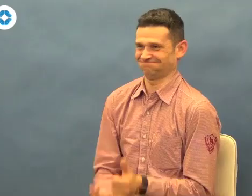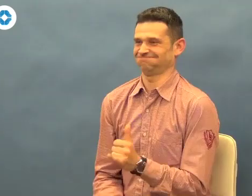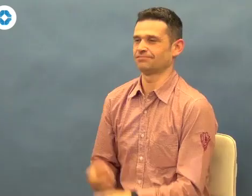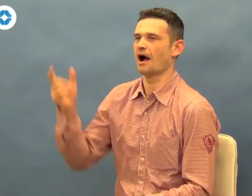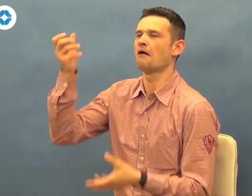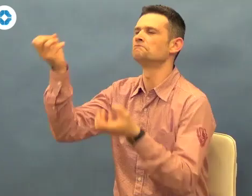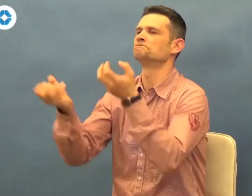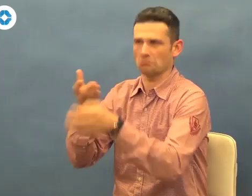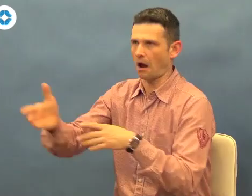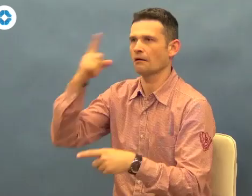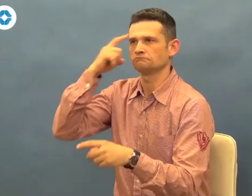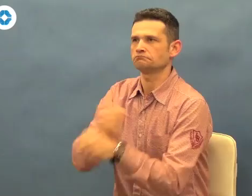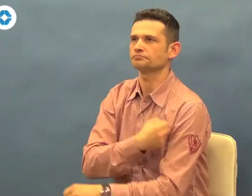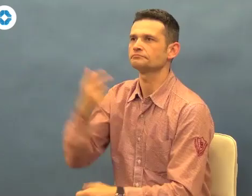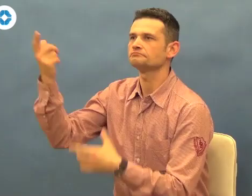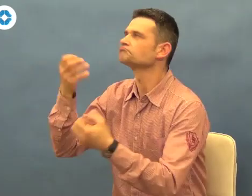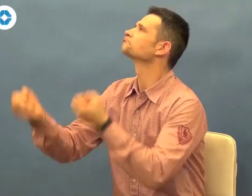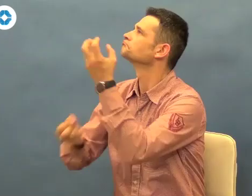Mężczyzna na drzewie, o niczym nie wiedząc, nadal zrywał gruszki.